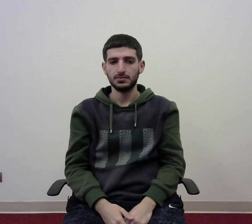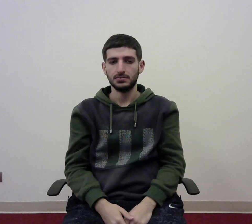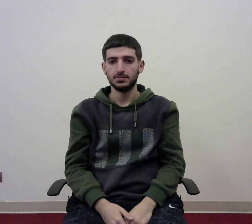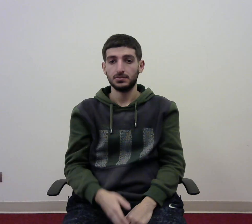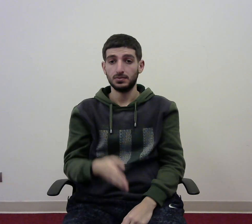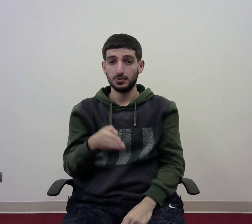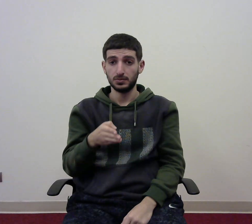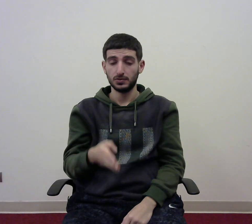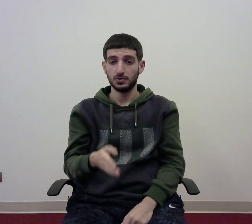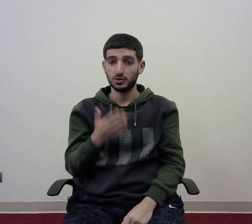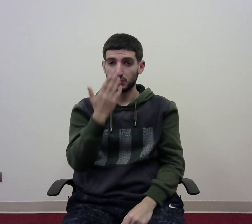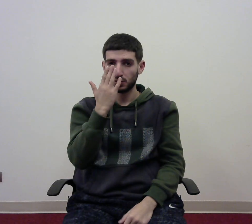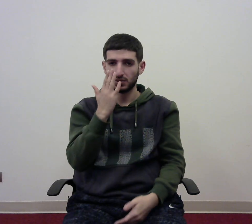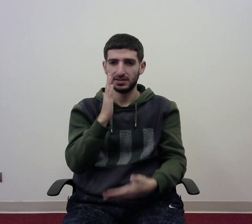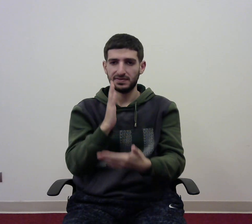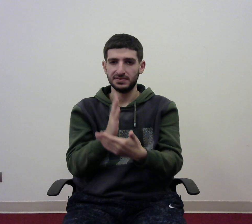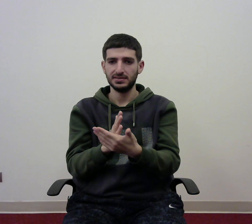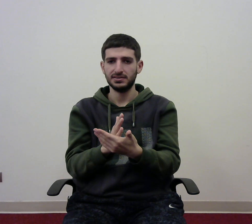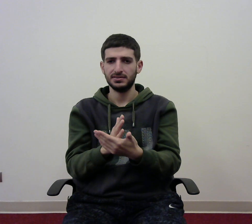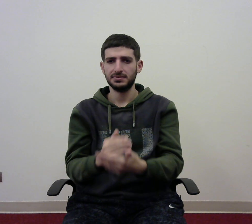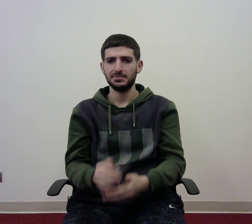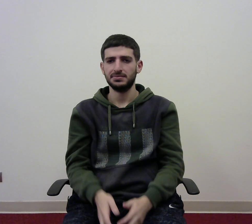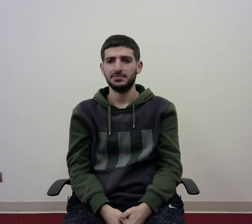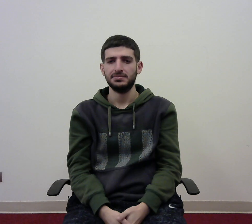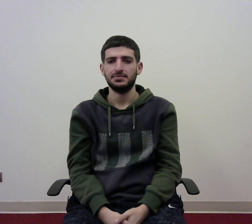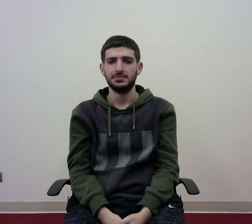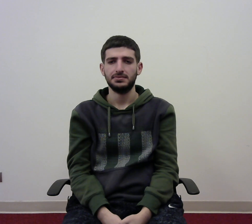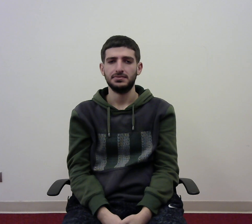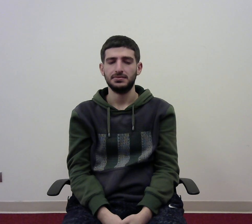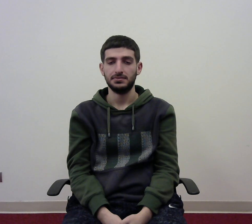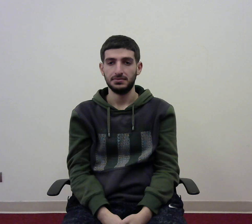Burda güzgü varmı?